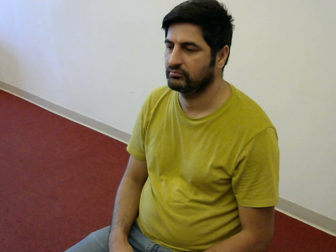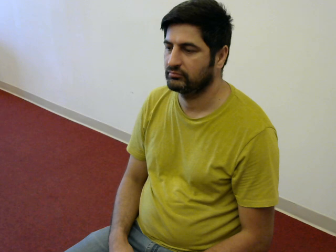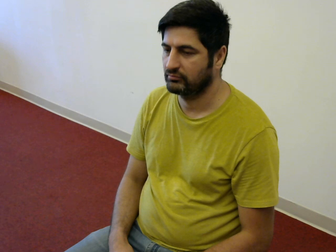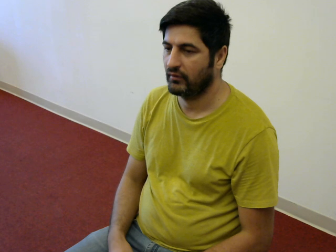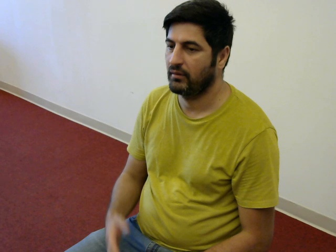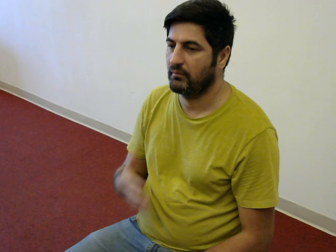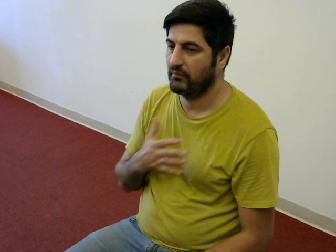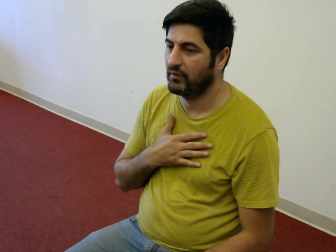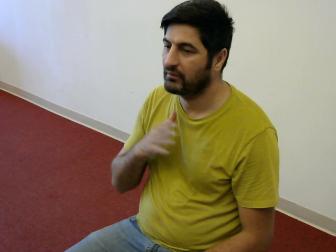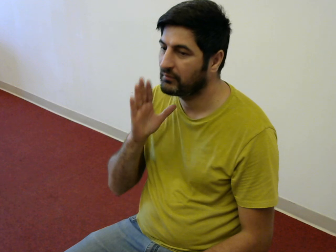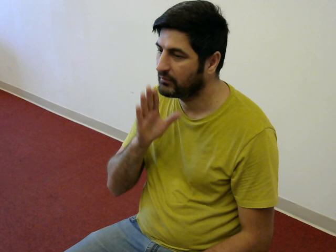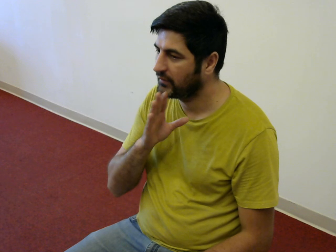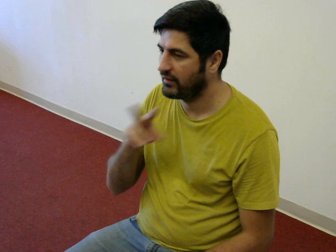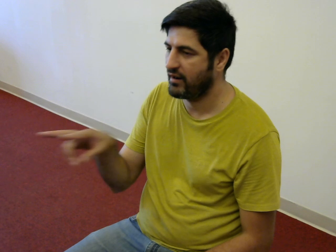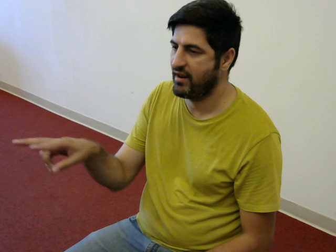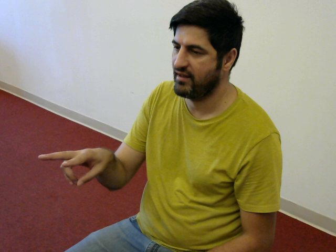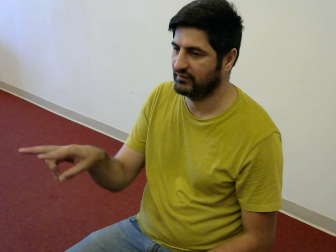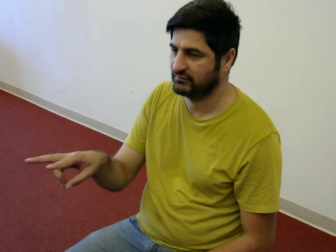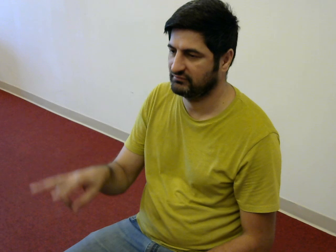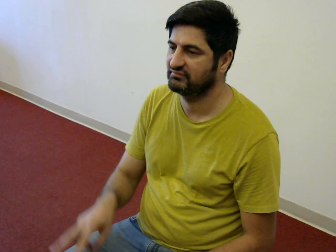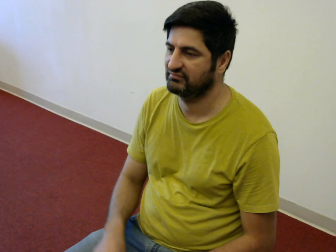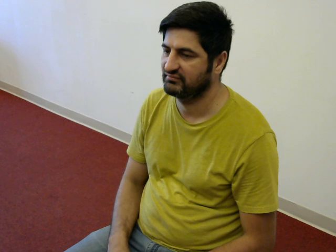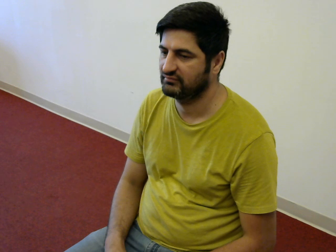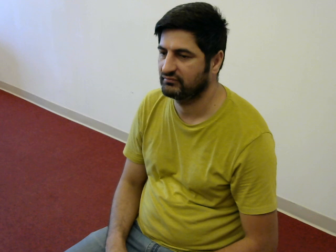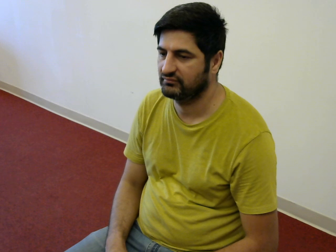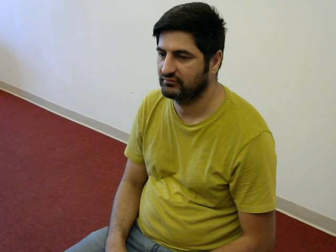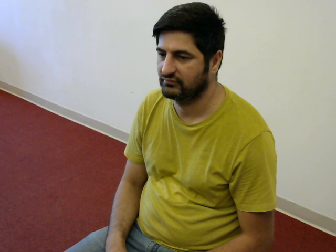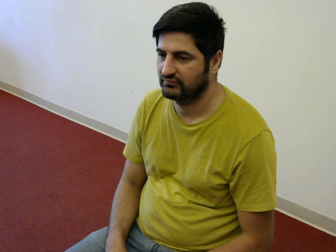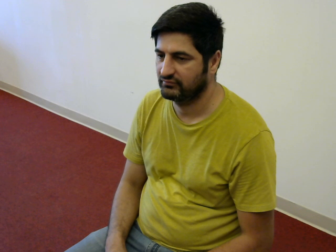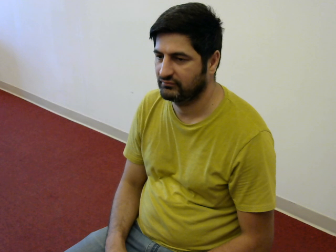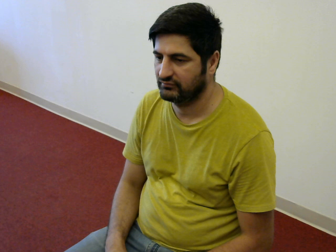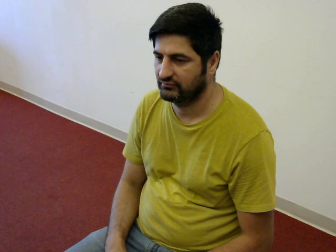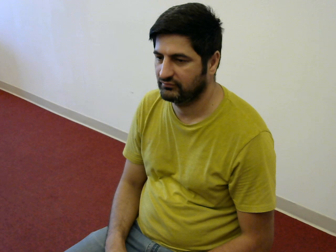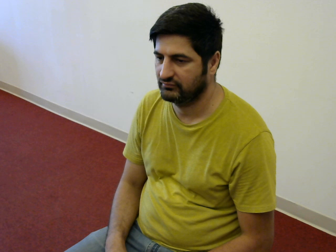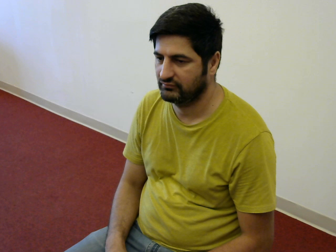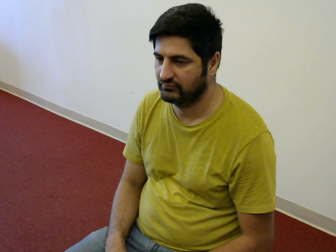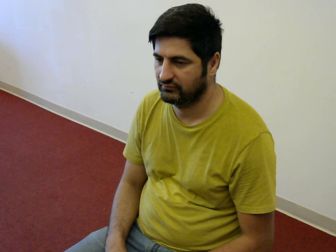Mənim anam Lənkərandandır